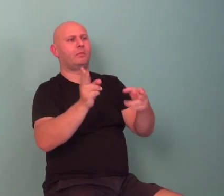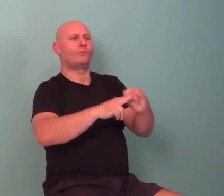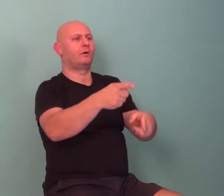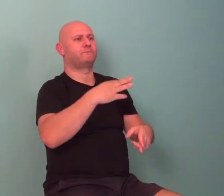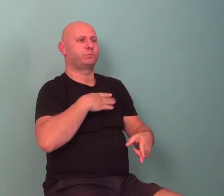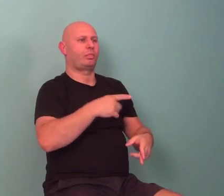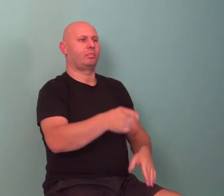Który z tych dni masz wolny.